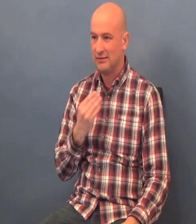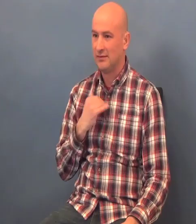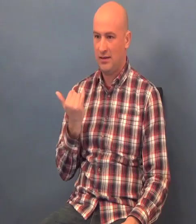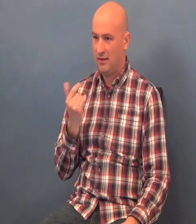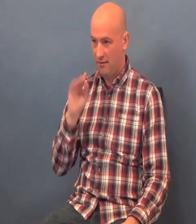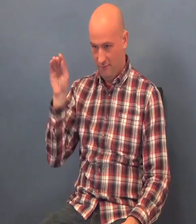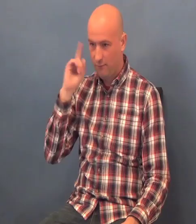A co... powiesz chłopakowi?